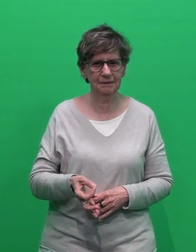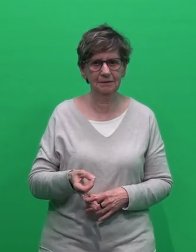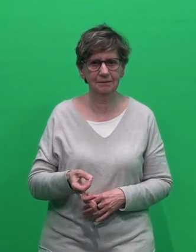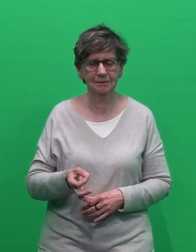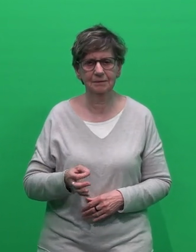Sí.